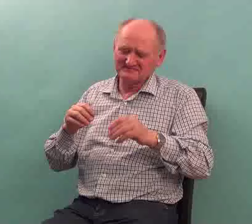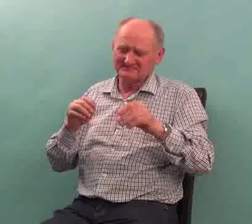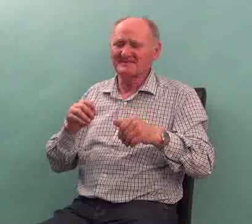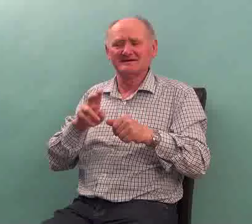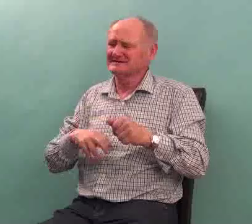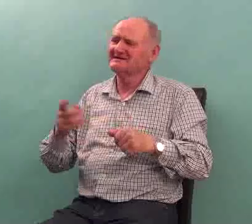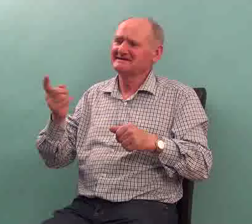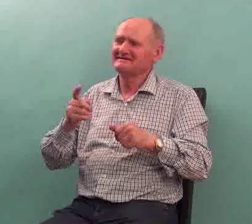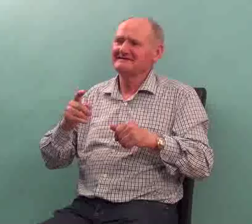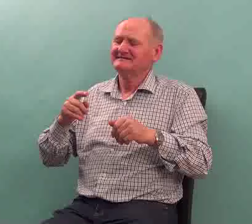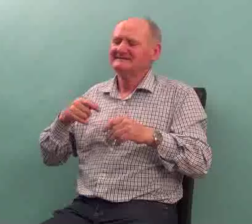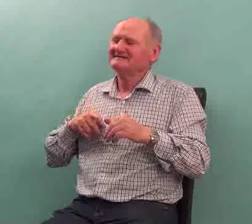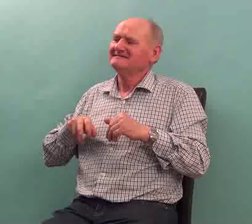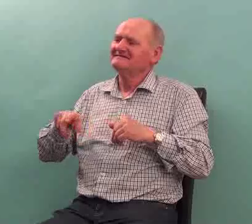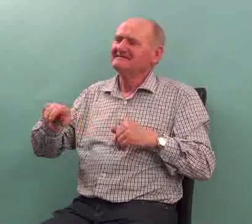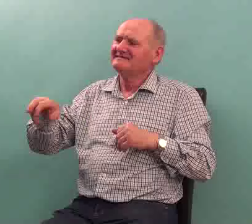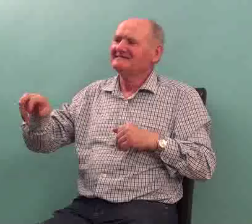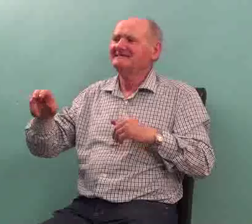Policjant grozi palcem i odchodzi.